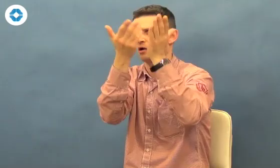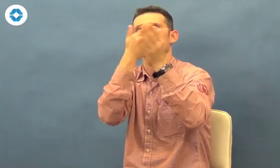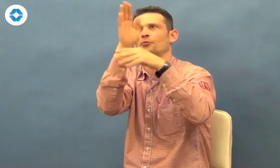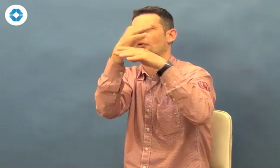Pusty.